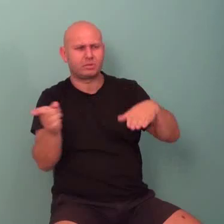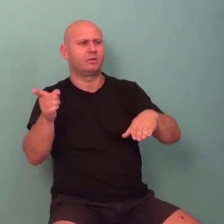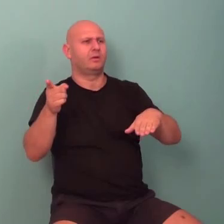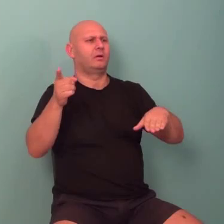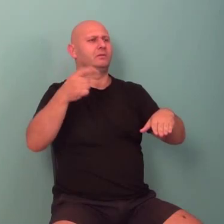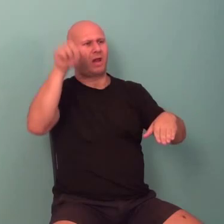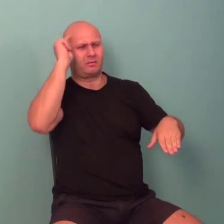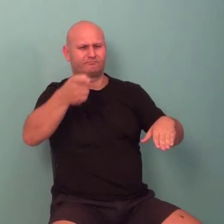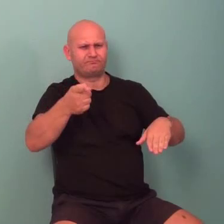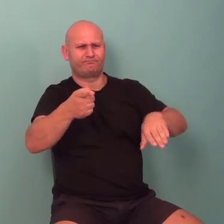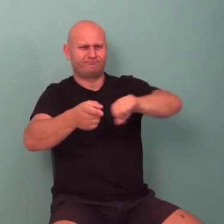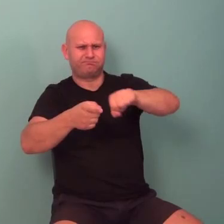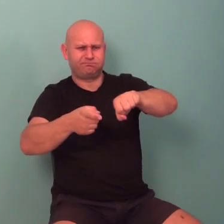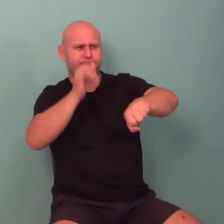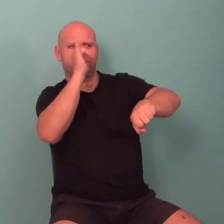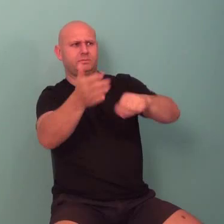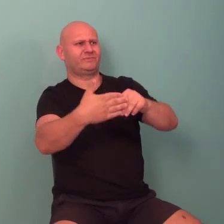Strażak szarpnął za klamkę jednych drzwi, ale nie mógł ich otworzyć.